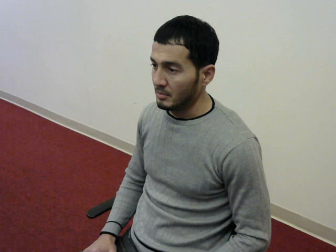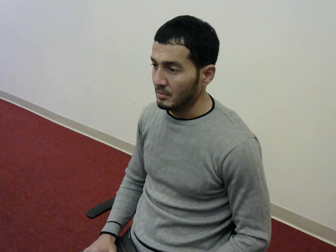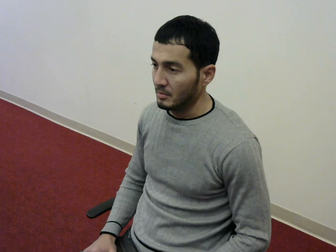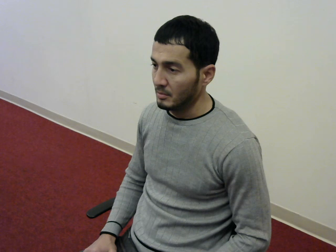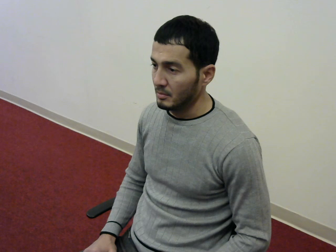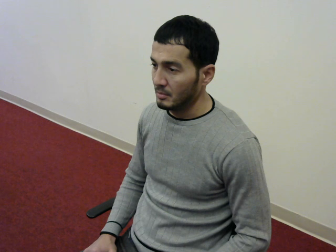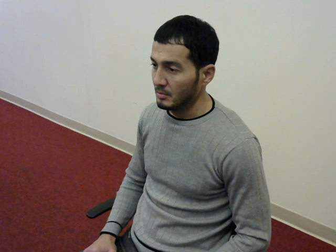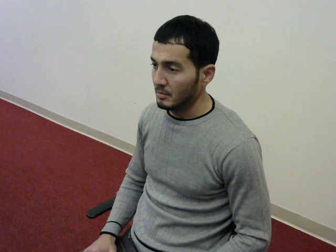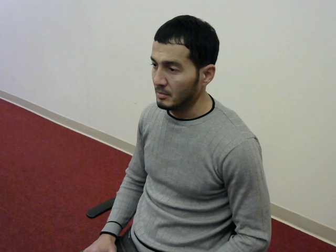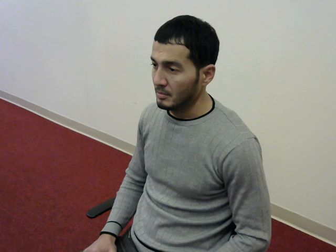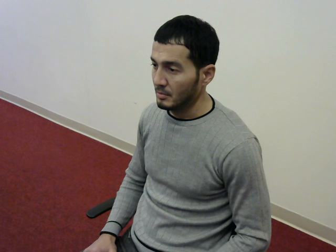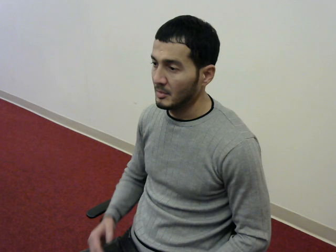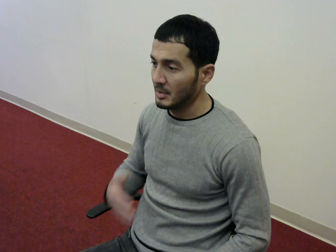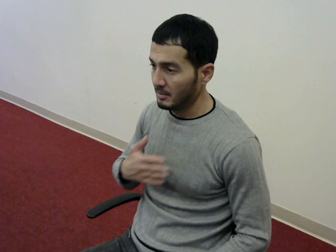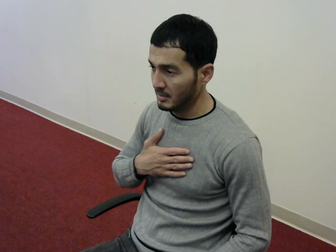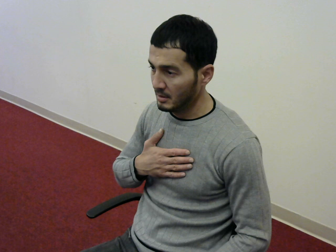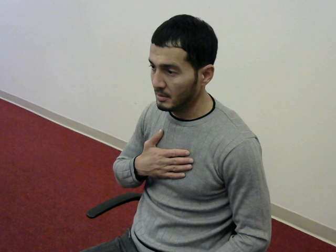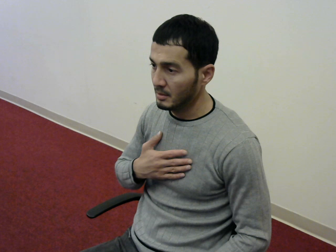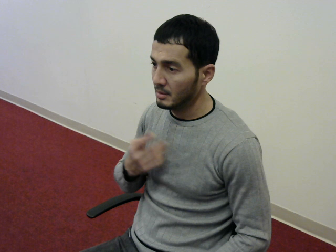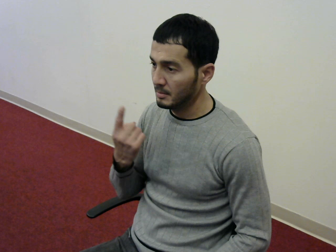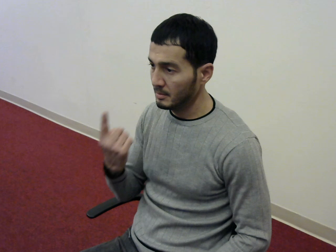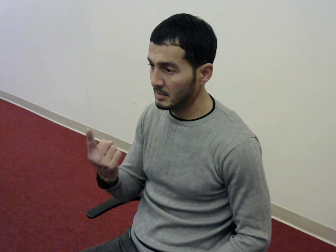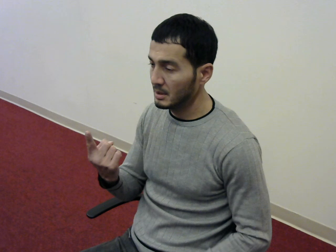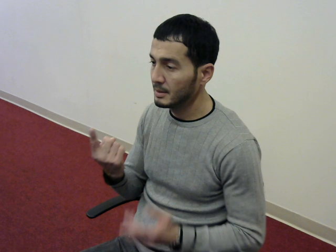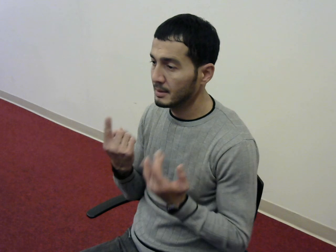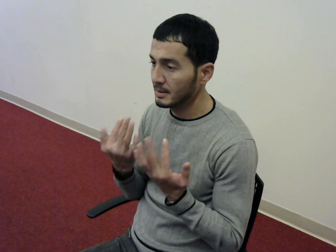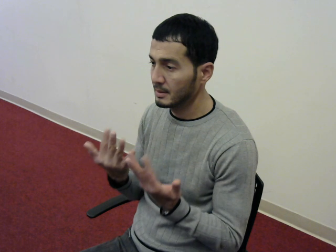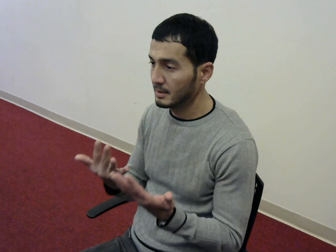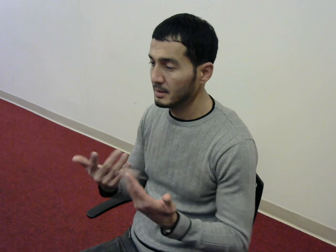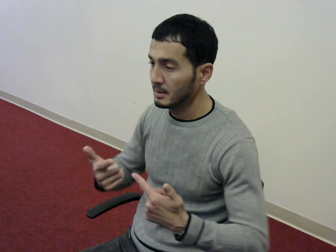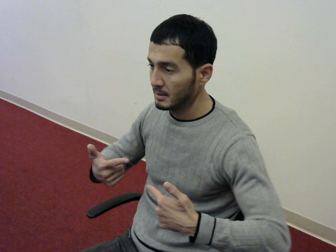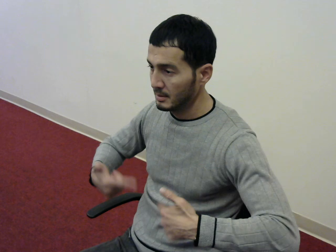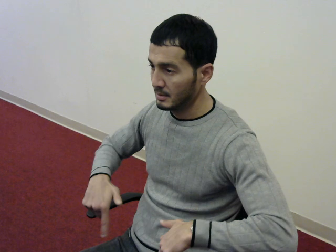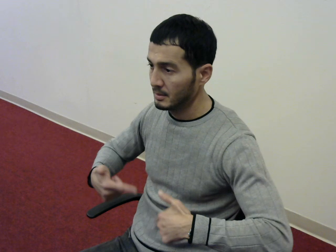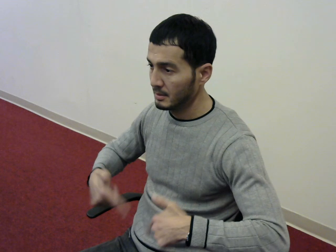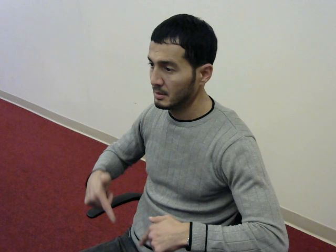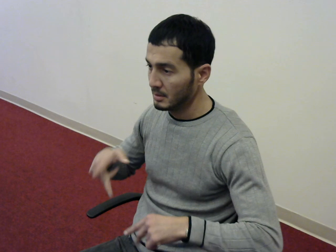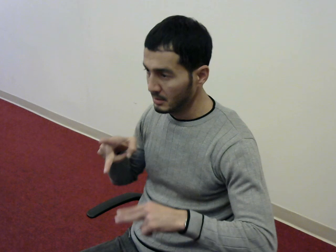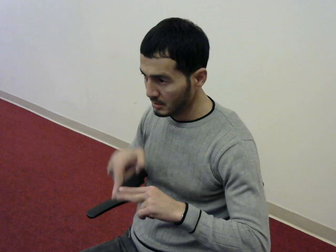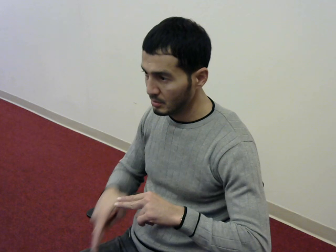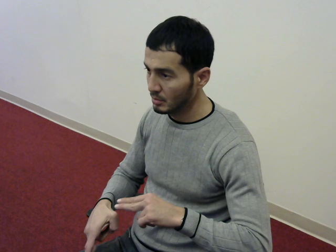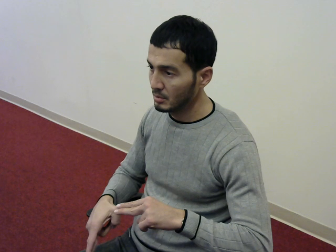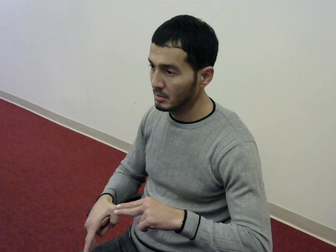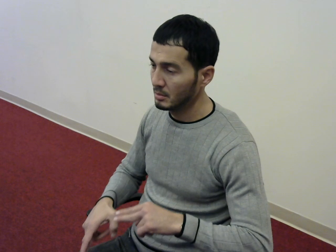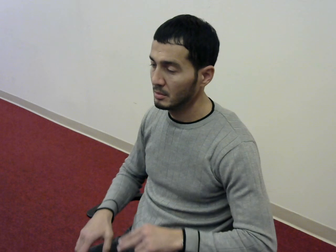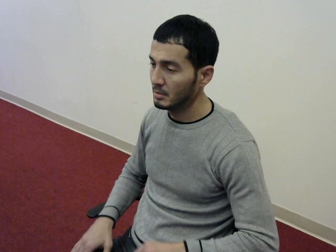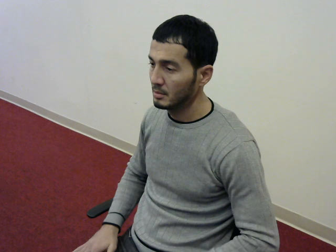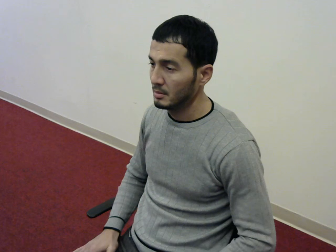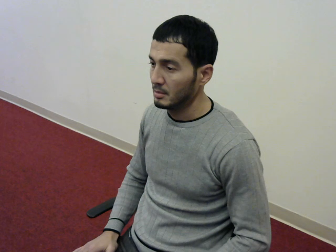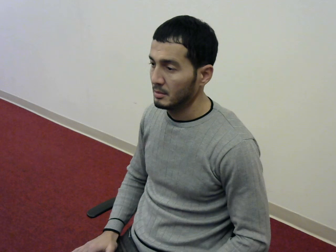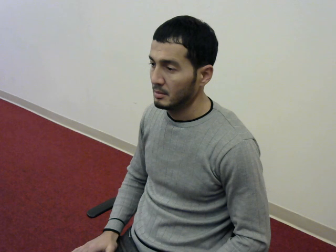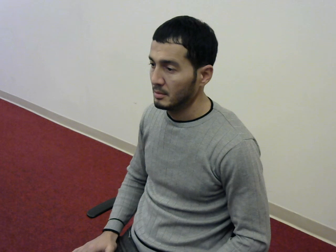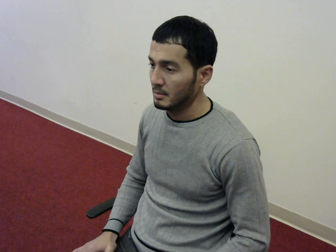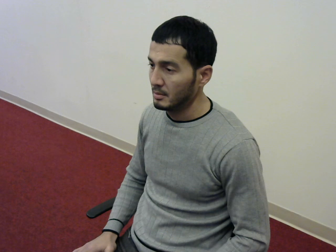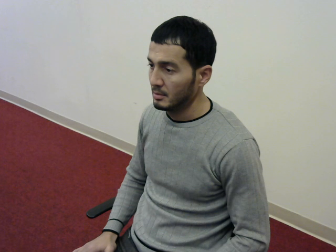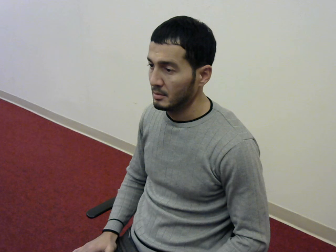Mən bir neçə imtahandan kəsildim